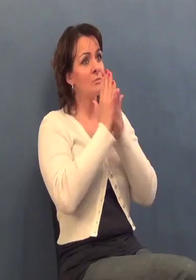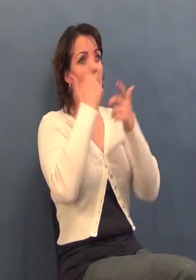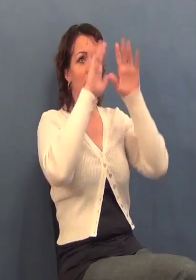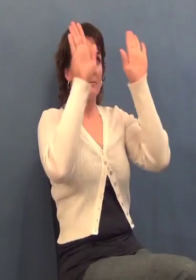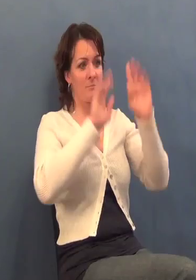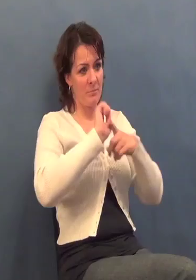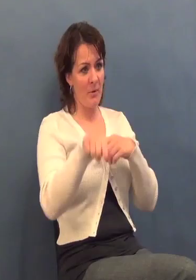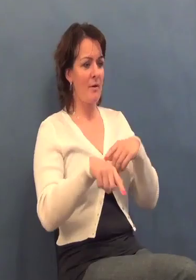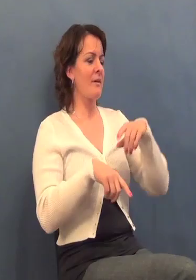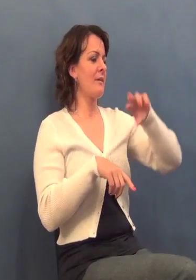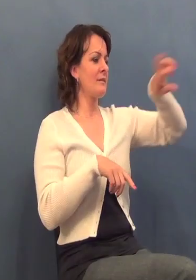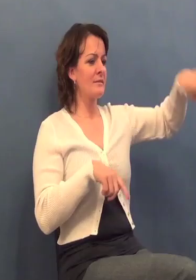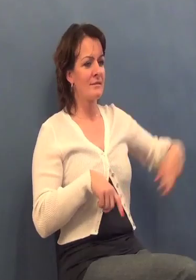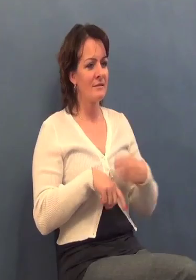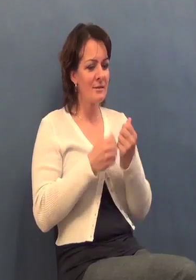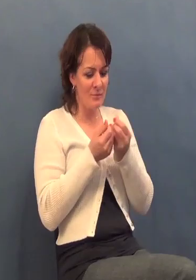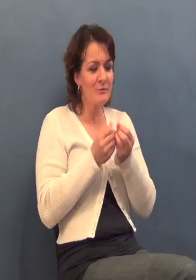Potem z domu wychodzi kobieta i chce zapłacić.